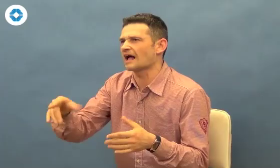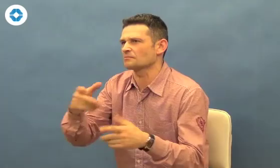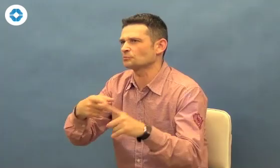Pół.